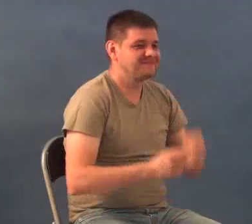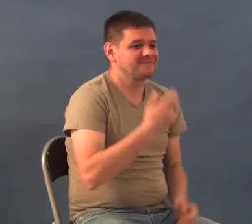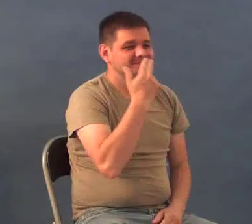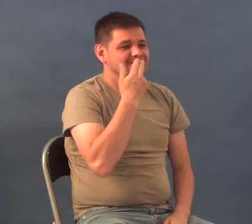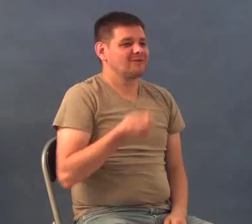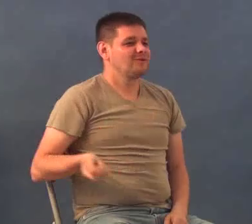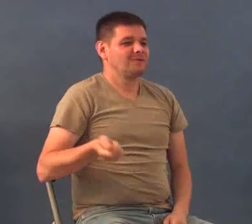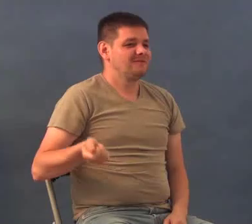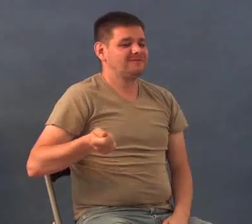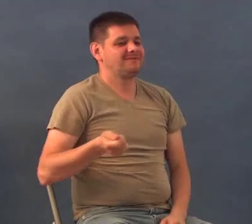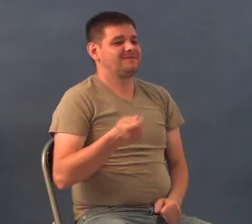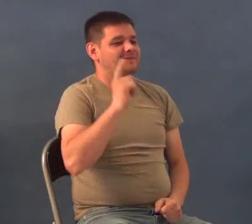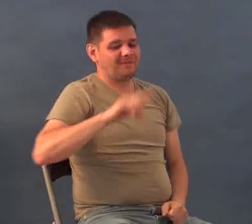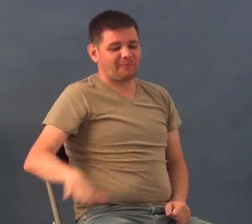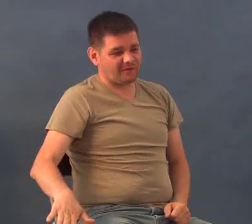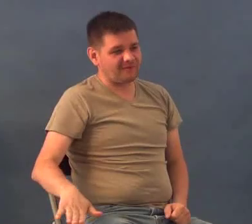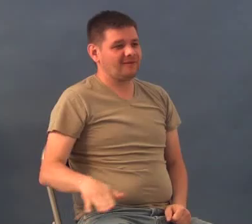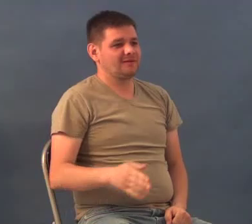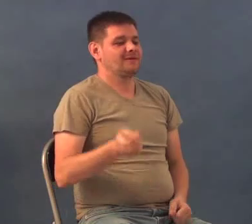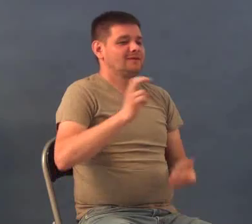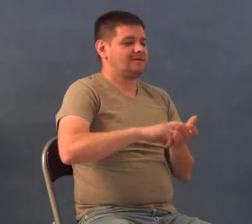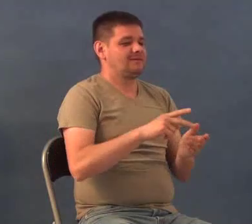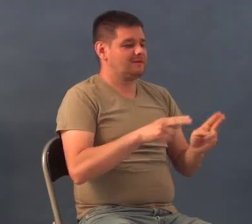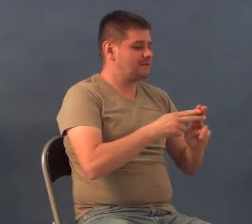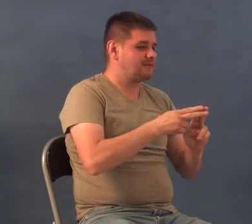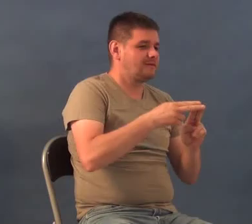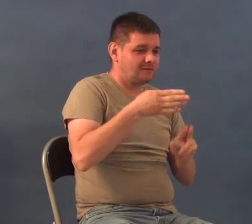Jest Charlie Chaplin i mały chłopiec, oni się umawiają.